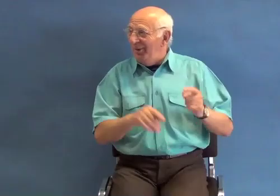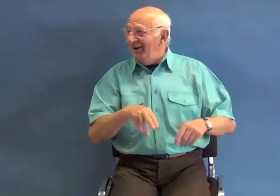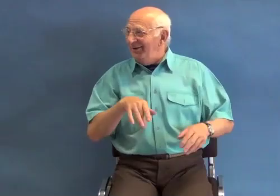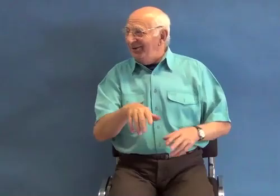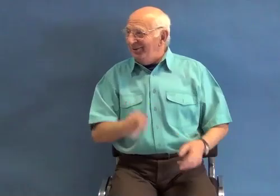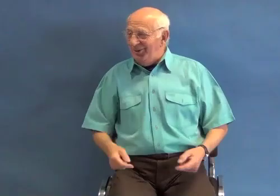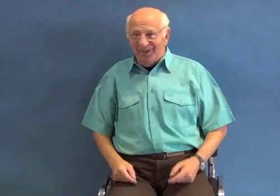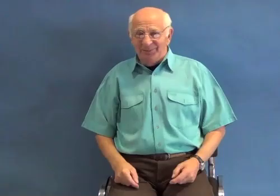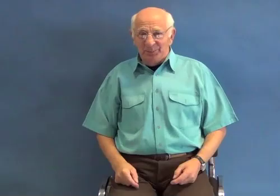Trzeba normalnie iść.